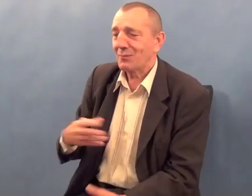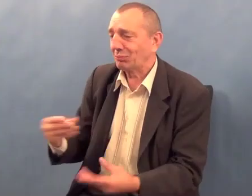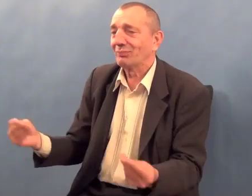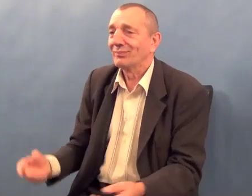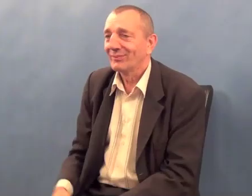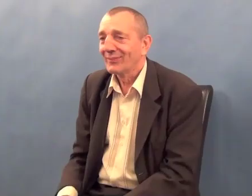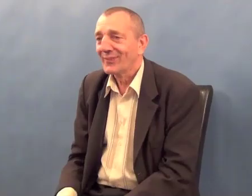Pani widzi, że zniknęły.